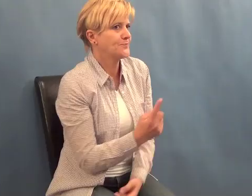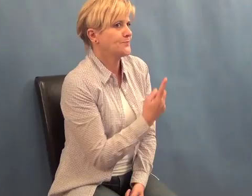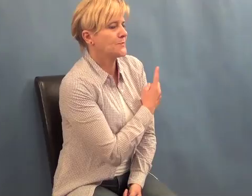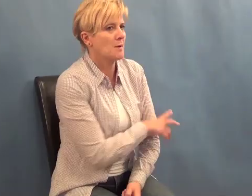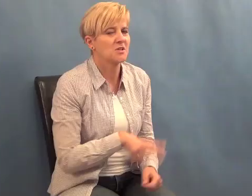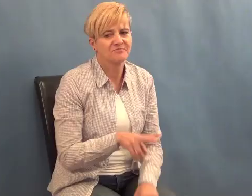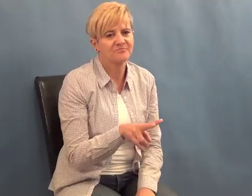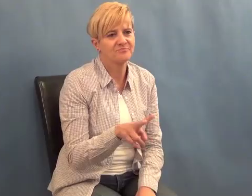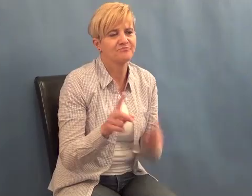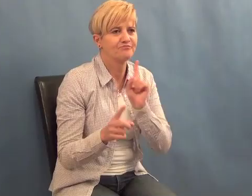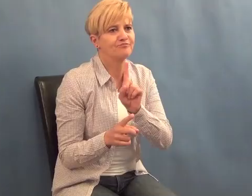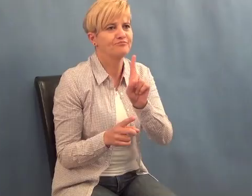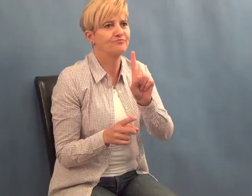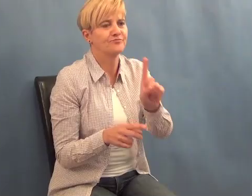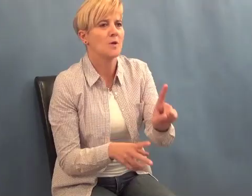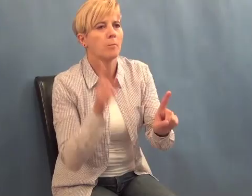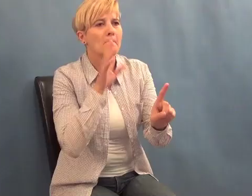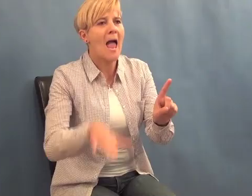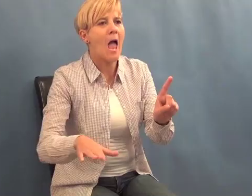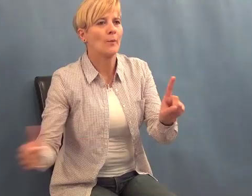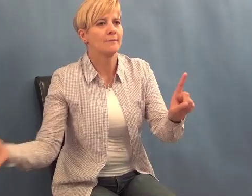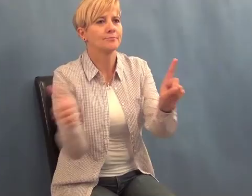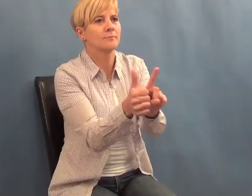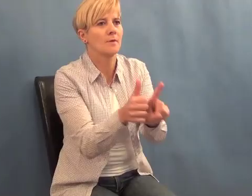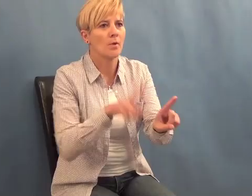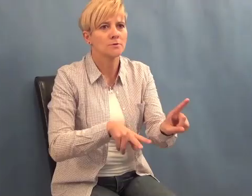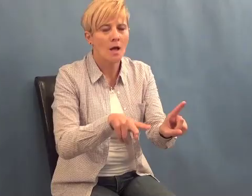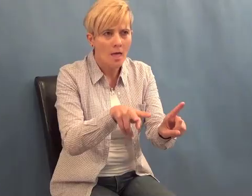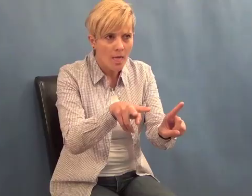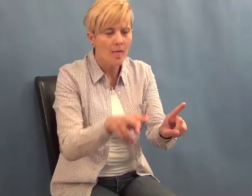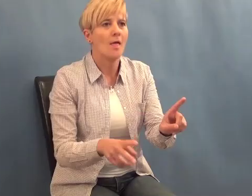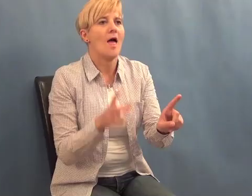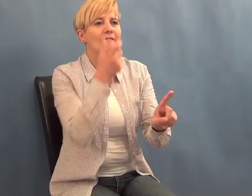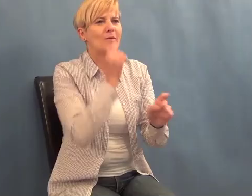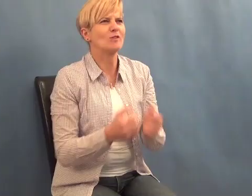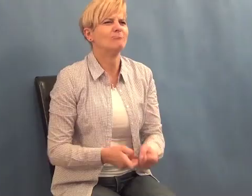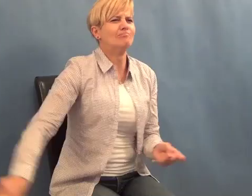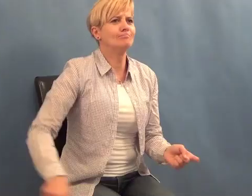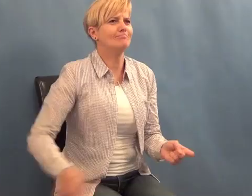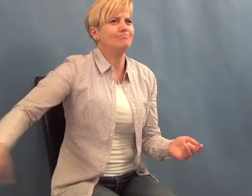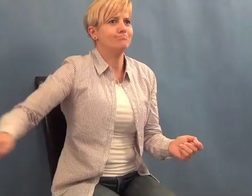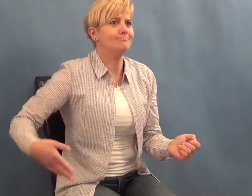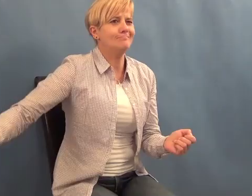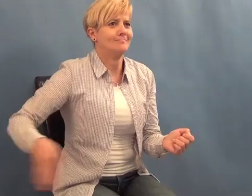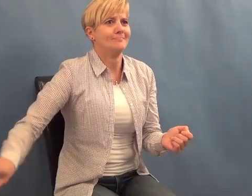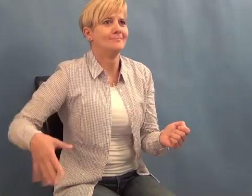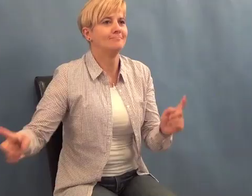Policja patrzy za nim, Chaplin idzie, dołącza do niego mały chłopiec, policjant patrzy zdziwiony, Chaplin nogą odpycha chłopca, odpycha ręką, ale on wraca.